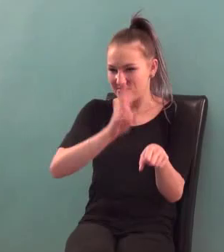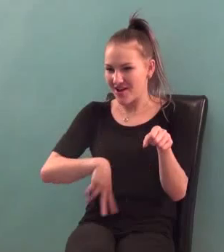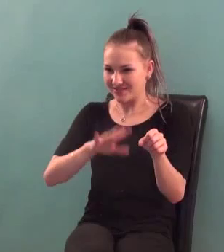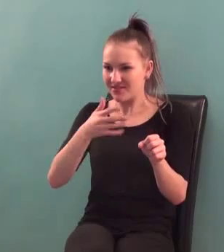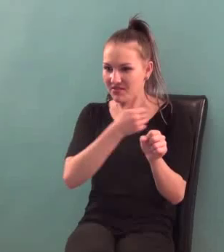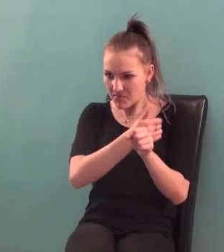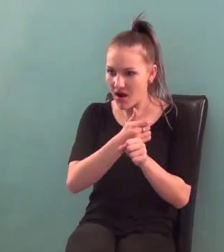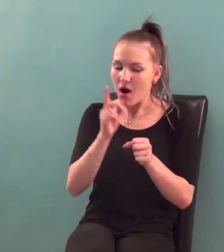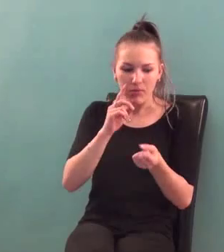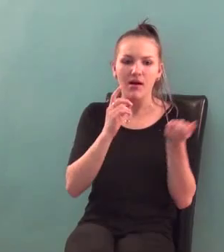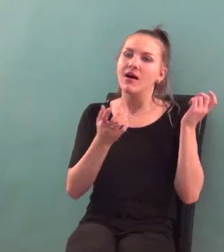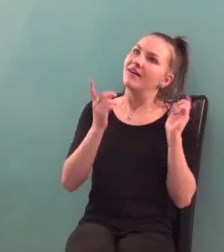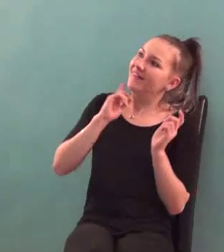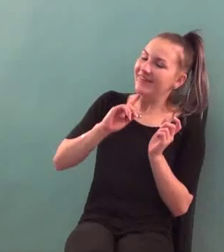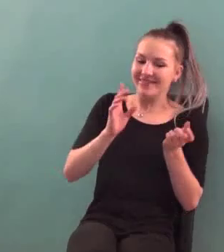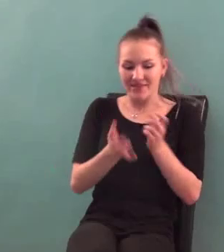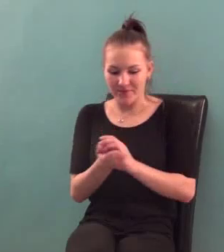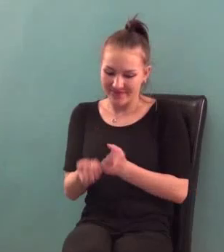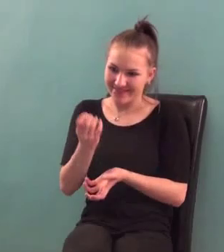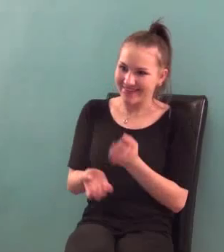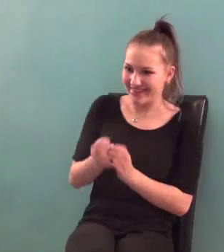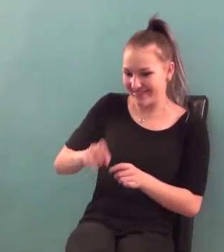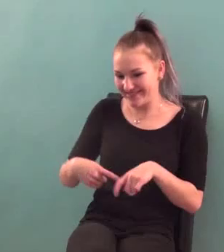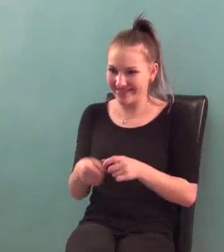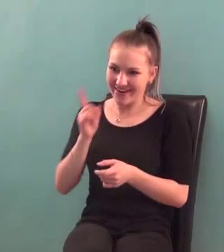Policjant stoi, a chłopiec udaje, że tylko się bawi kamieniem.